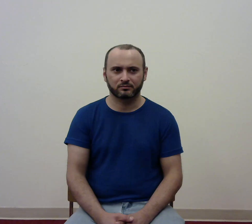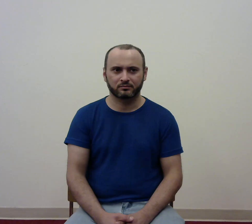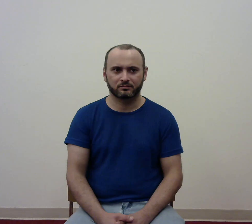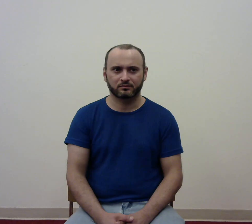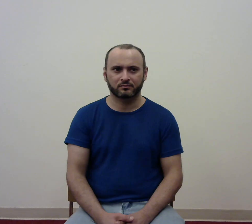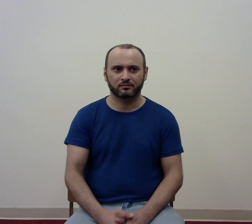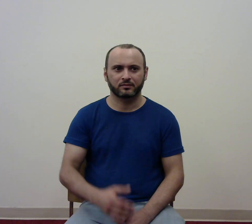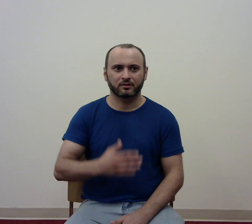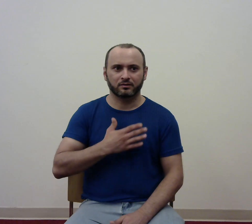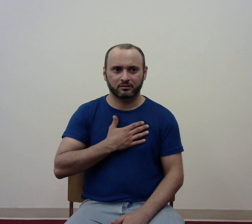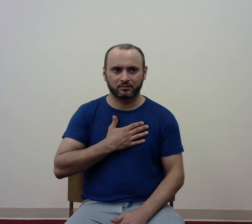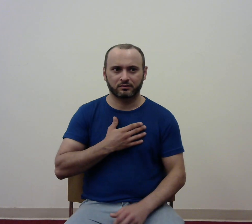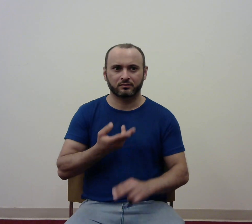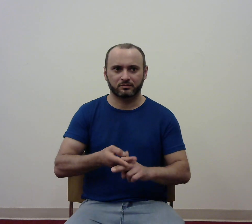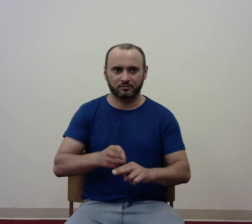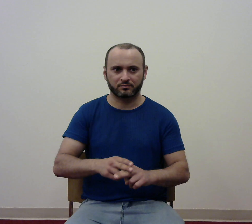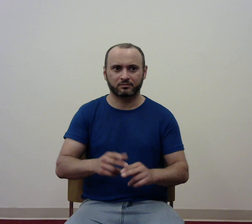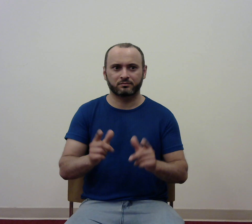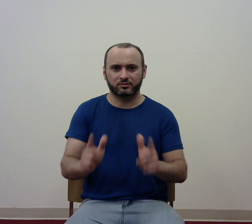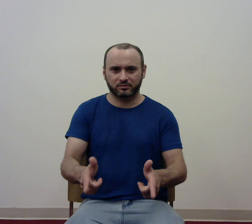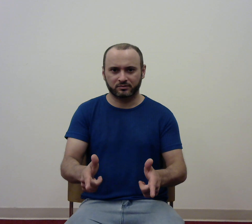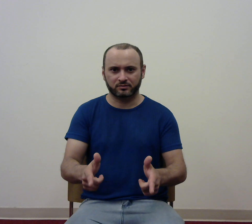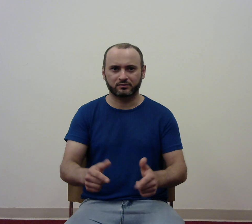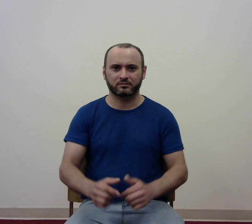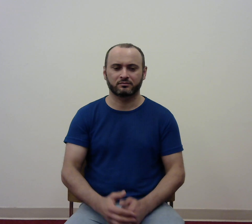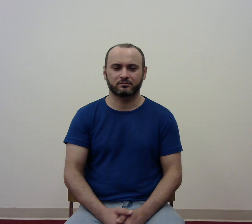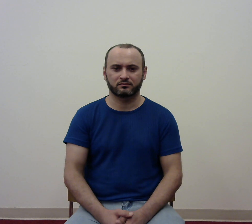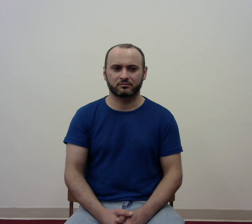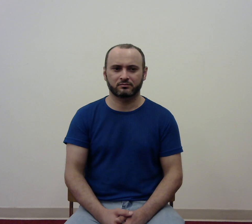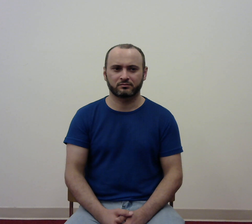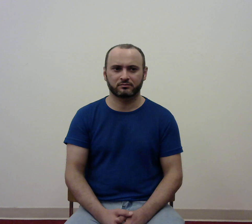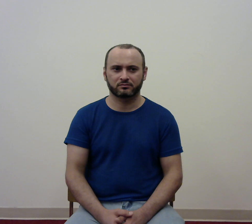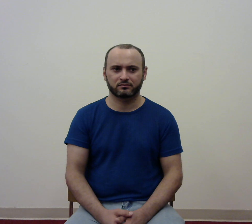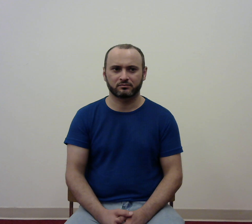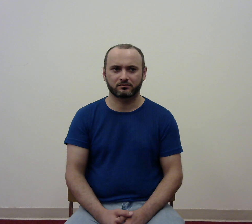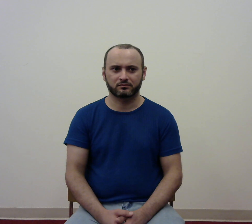Mən bununla razıyam